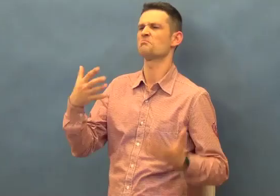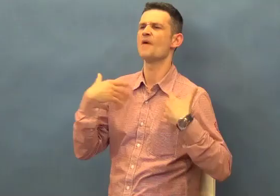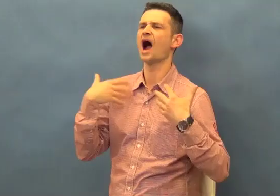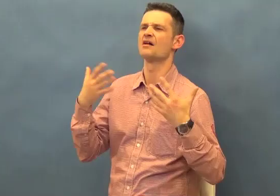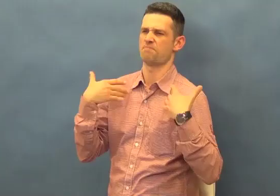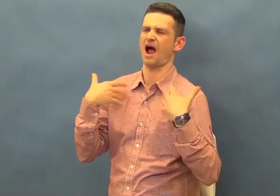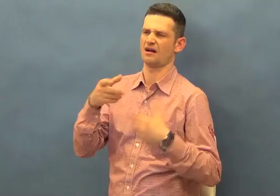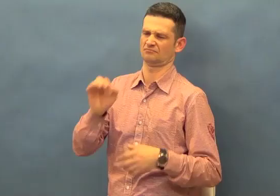Park.